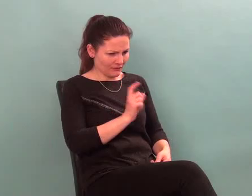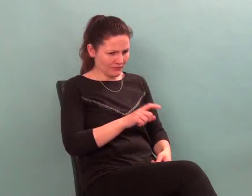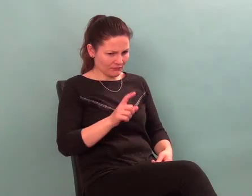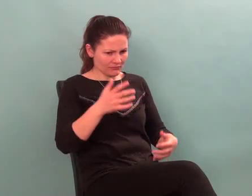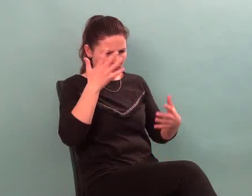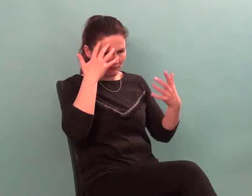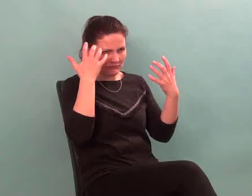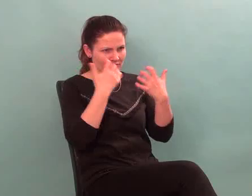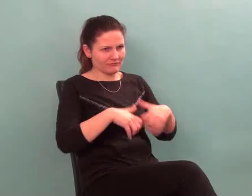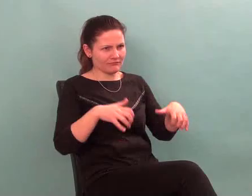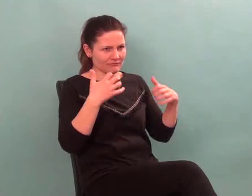Zastanawia się.